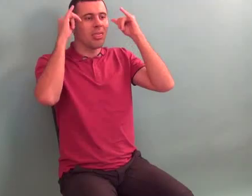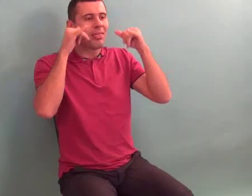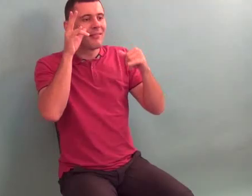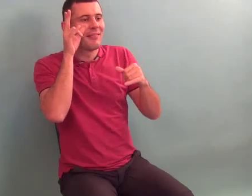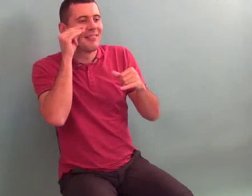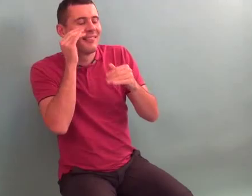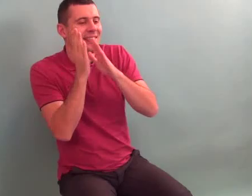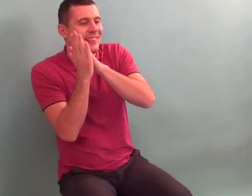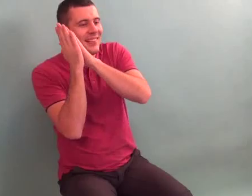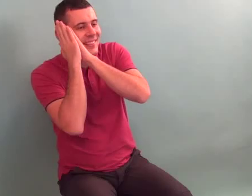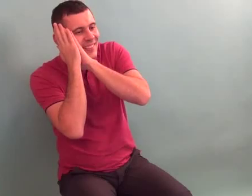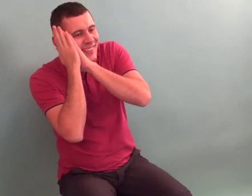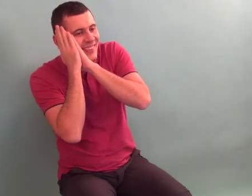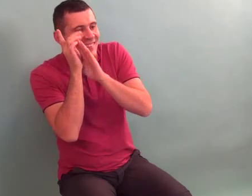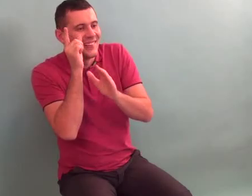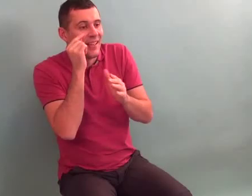Spał przez cały czas.